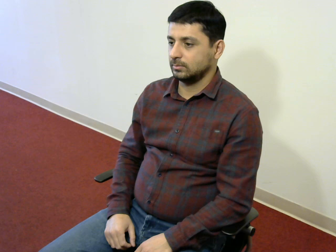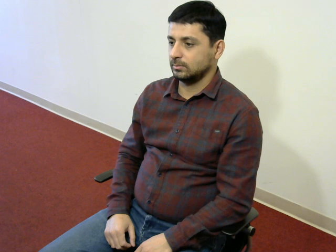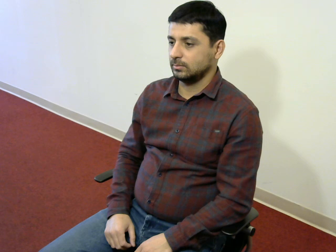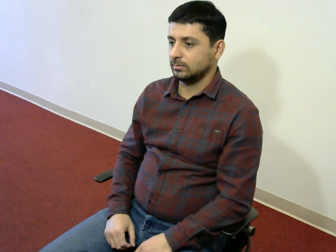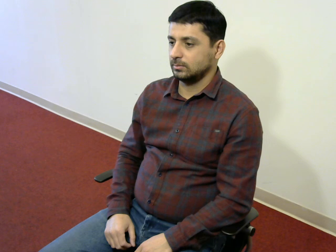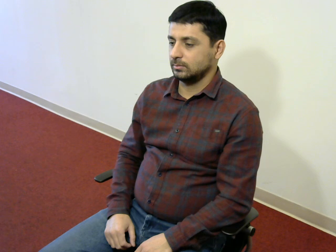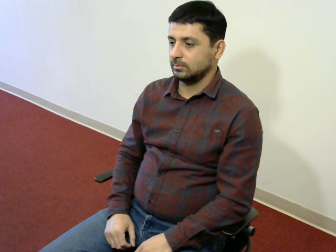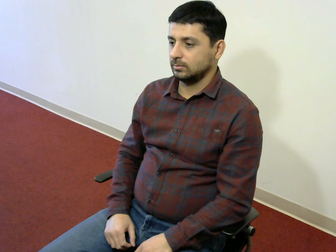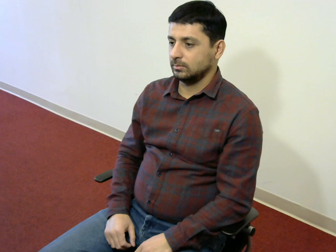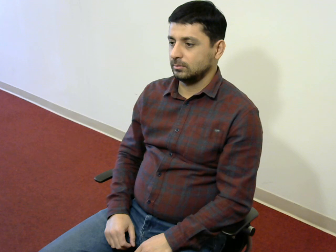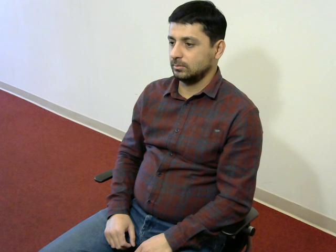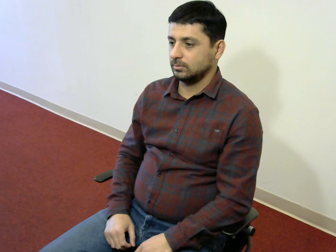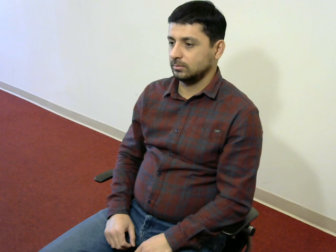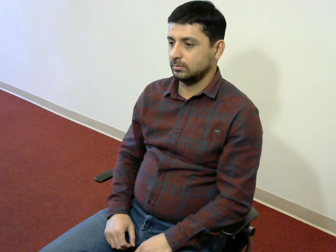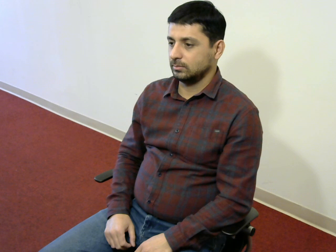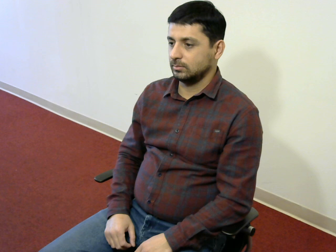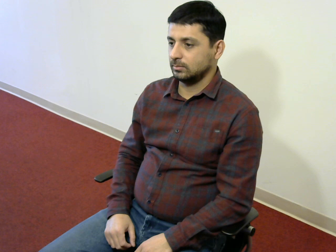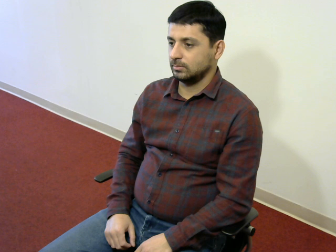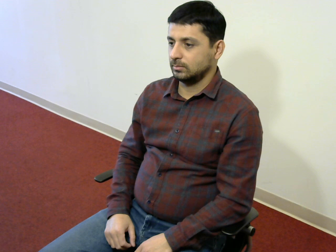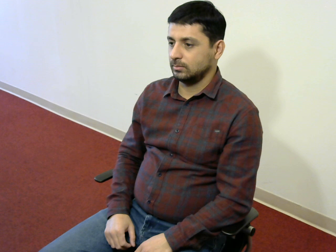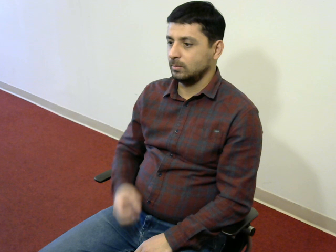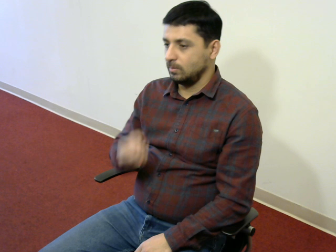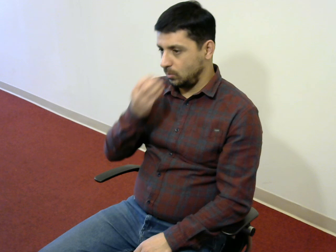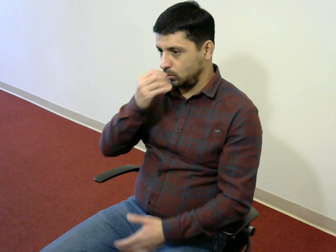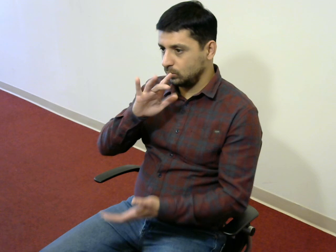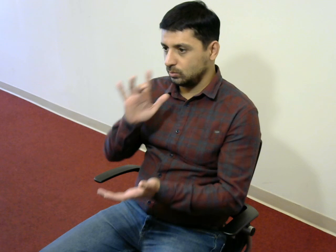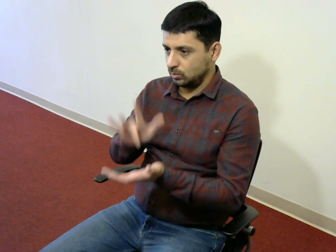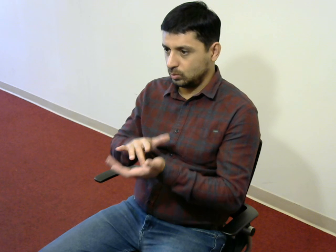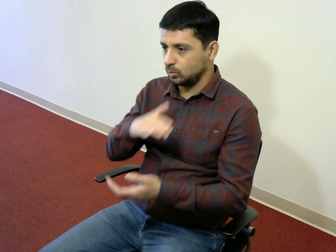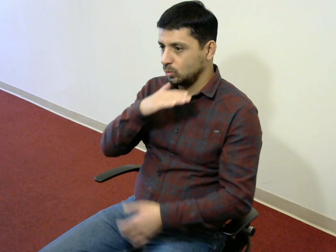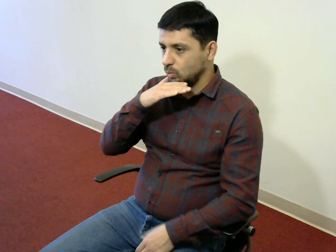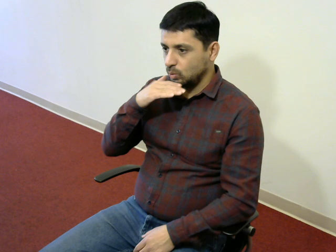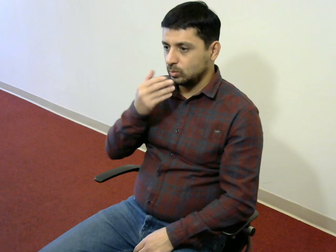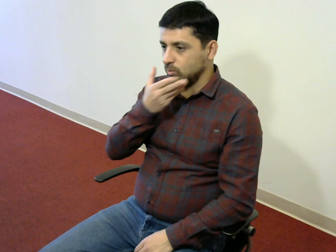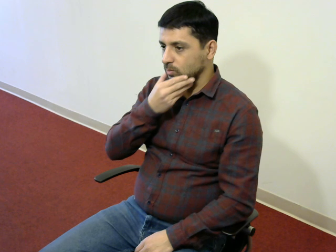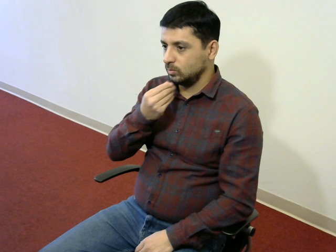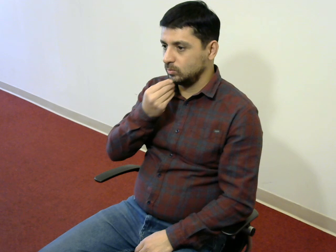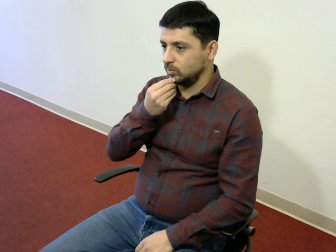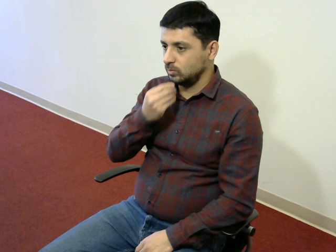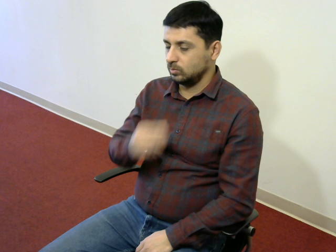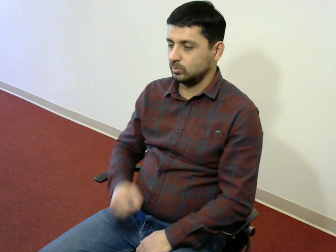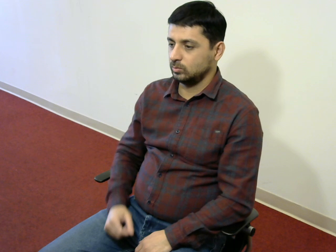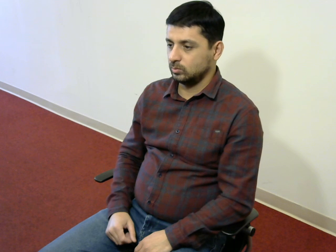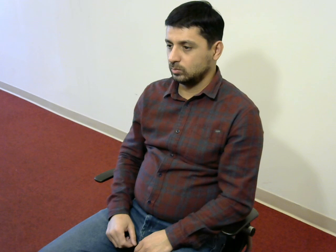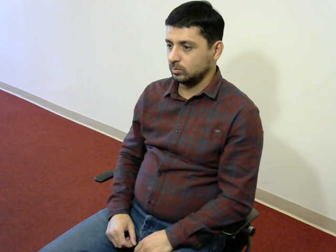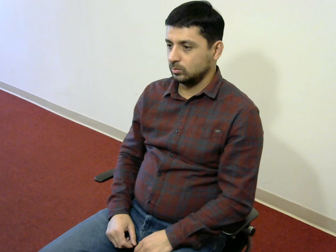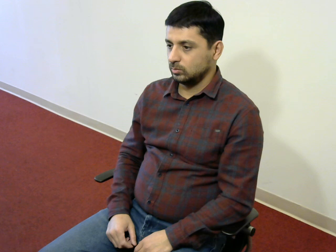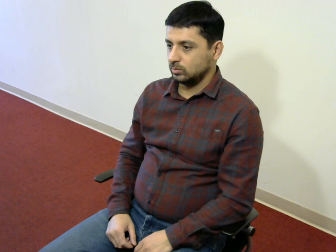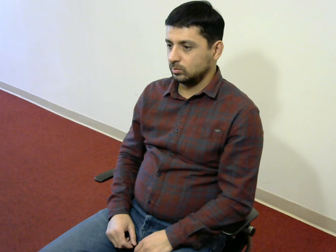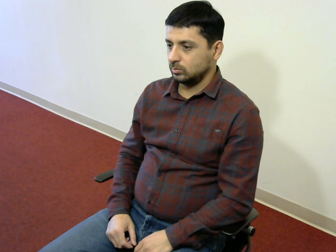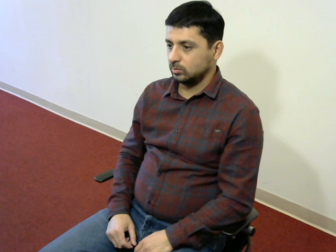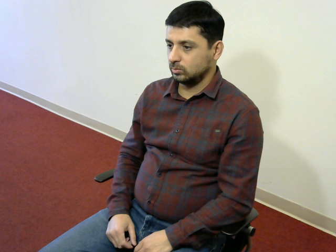Bakı şəhəri çox gözəldir